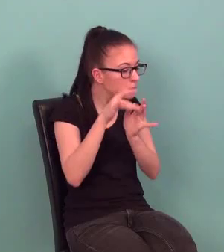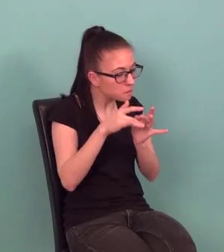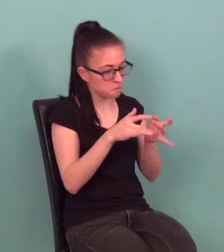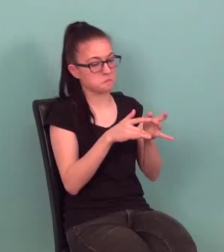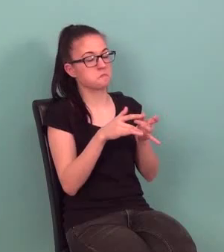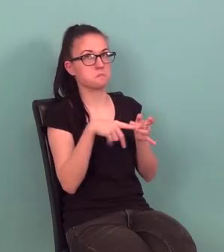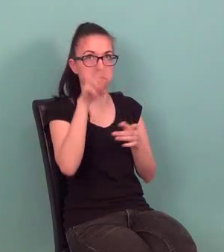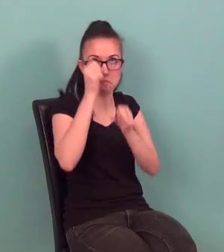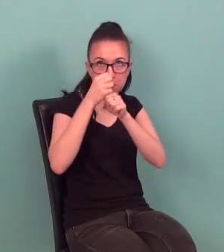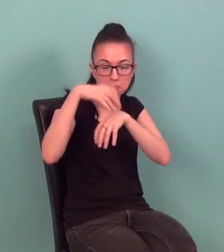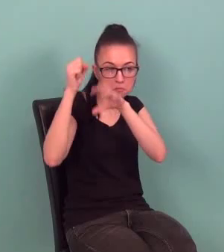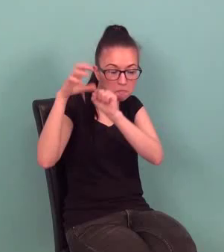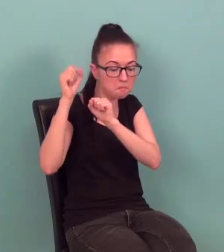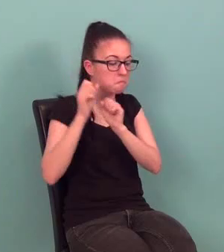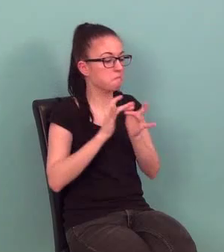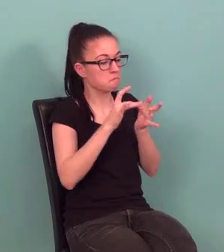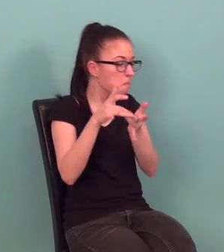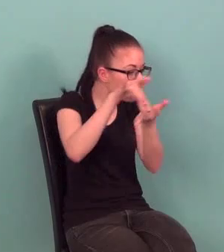Patrzy w górę na mężczyznę zrywającego gruszki i kładzie rower.